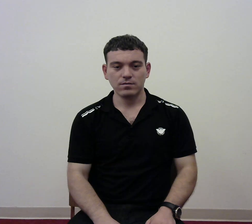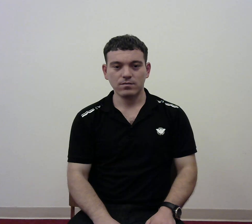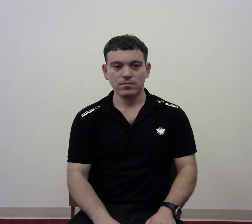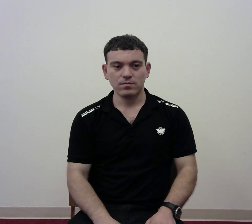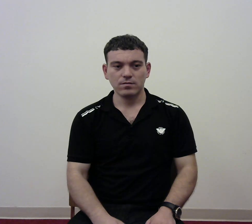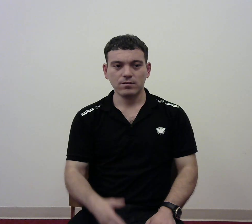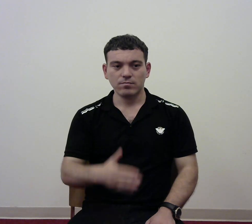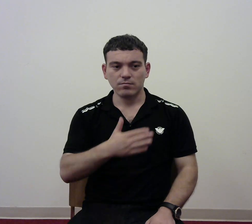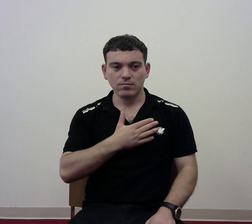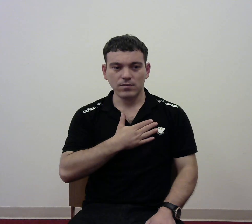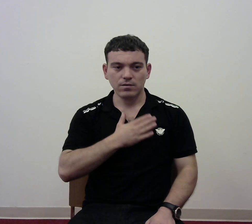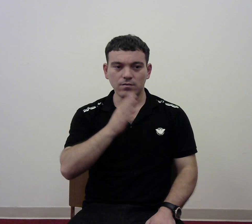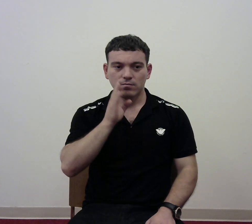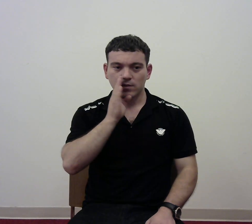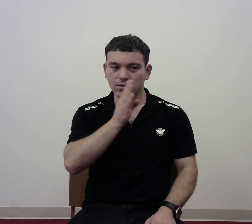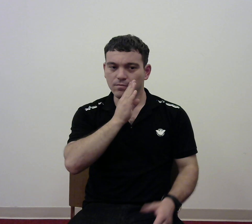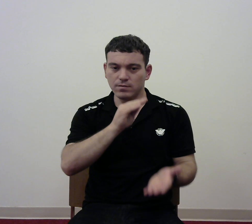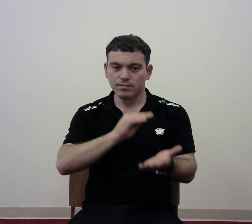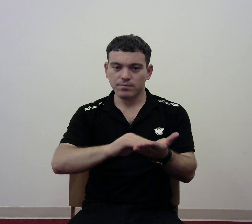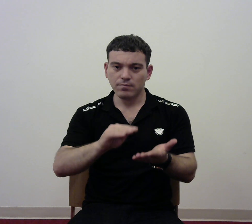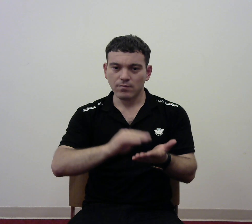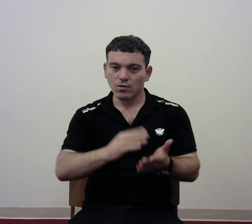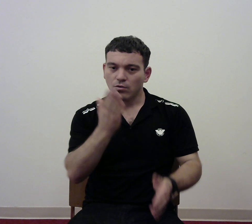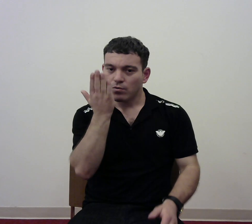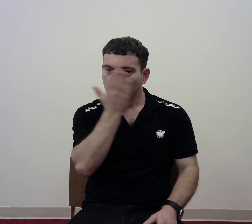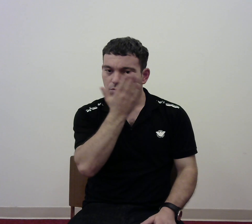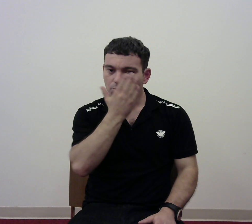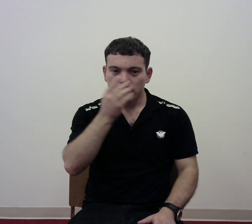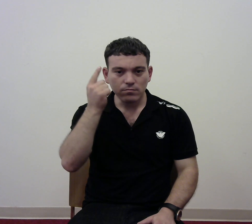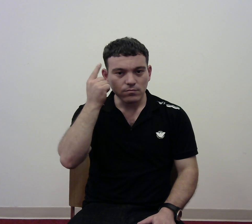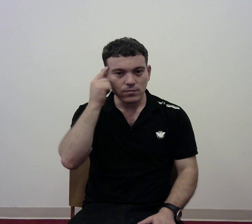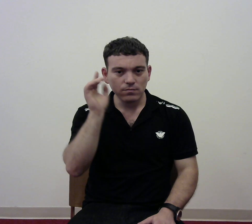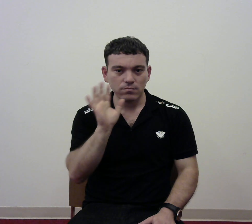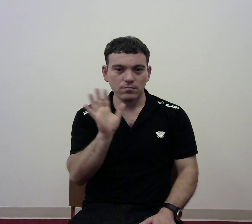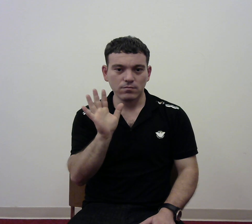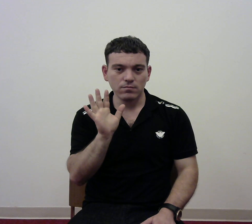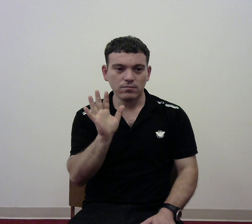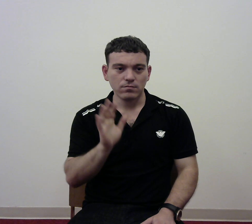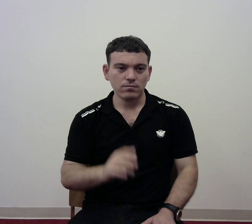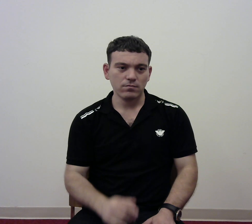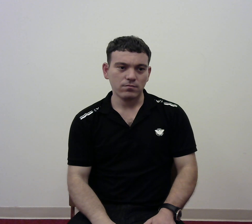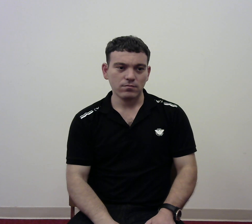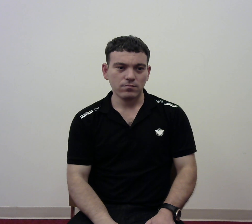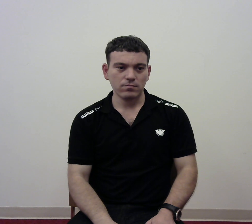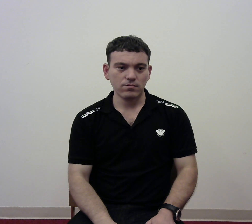Mənim anam yazıb-oxuya bilmir